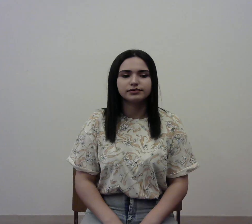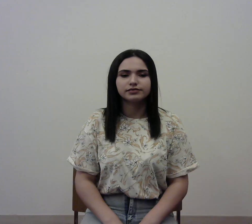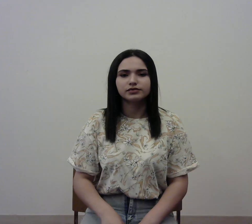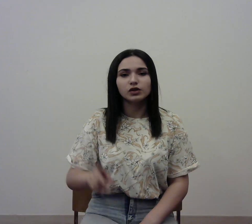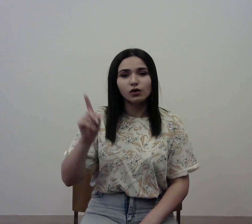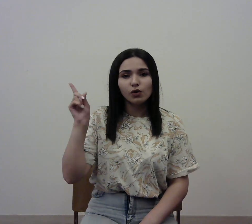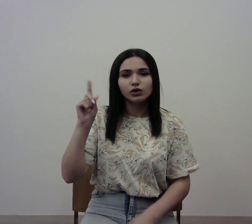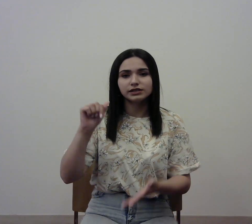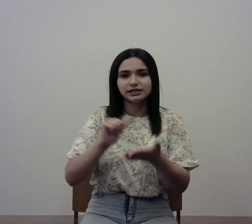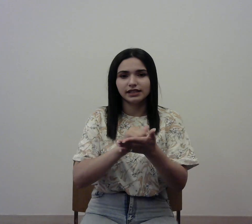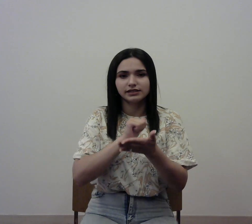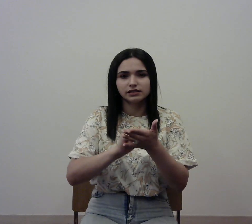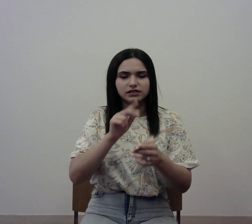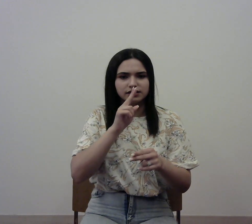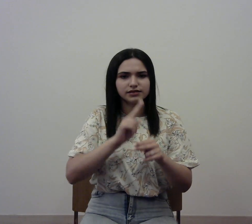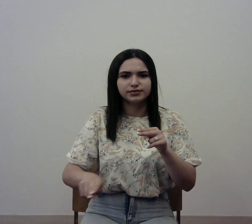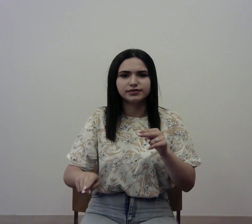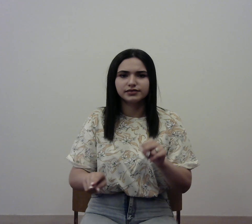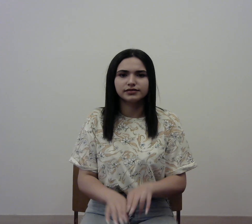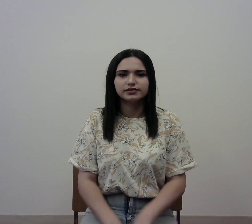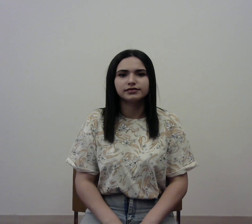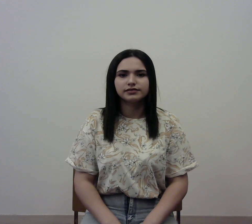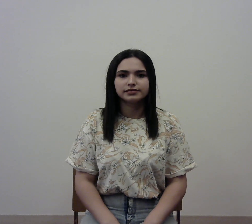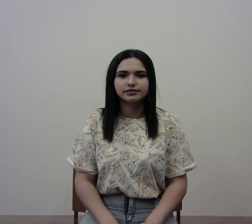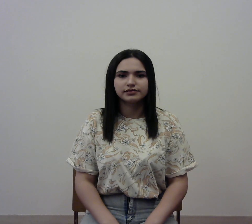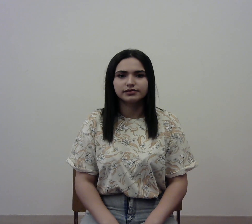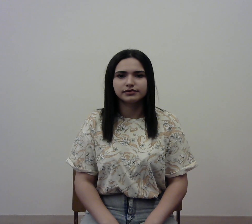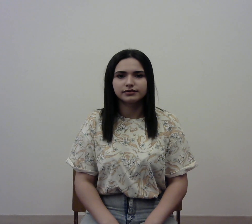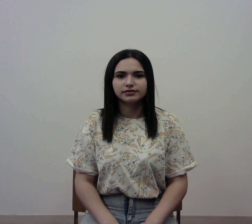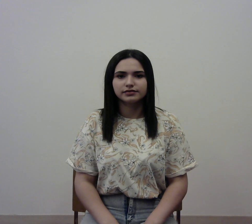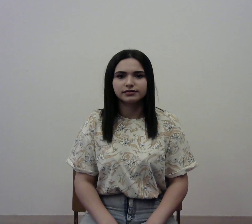O sənədlərini itirib